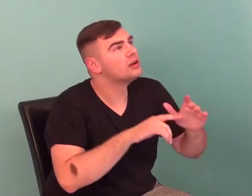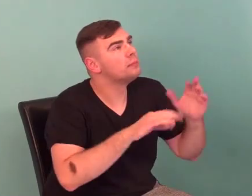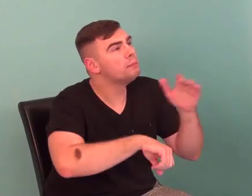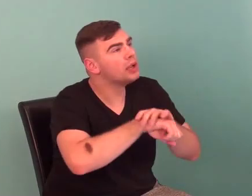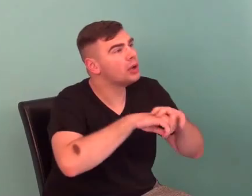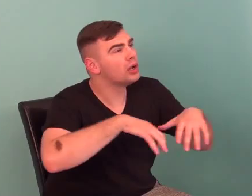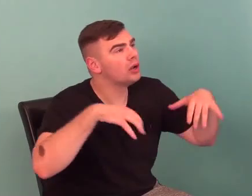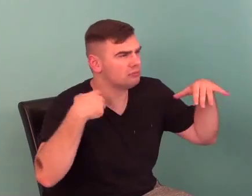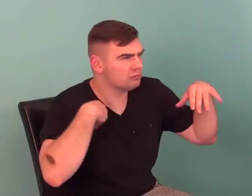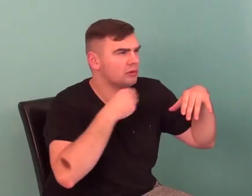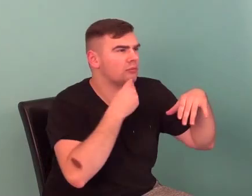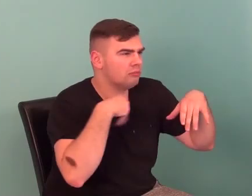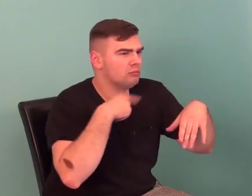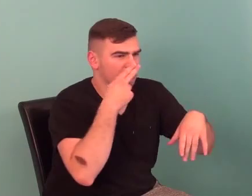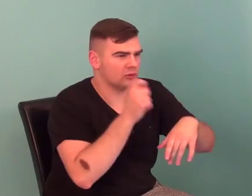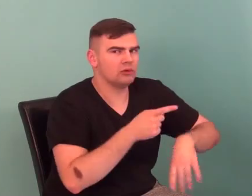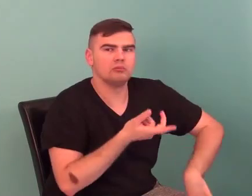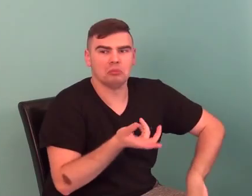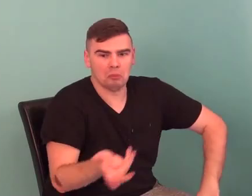Na stadionie piłki nożnej można, widziałem, że ktoś jadł.